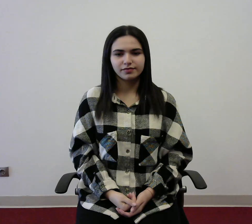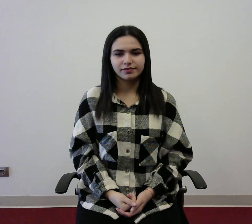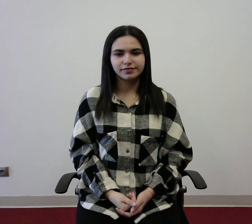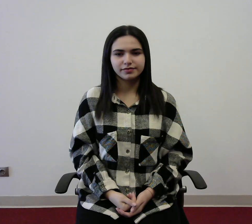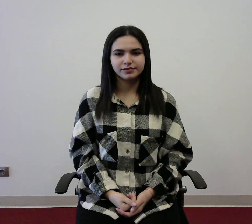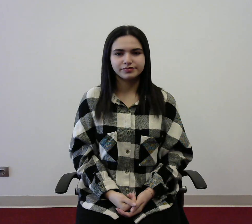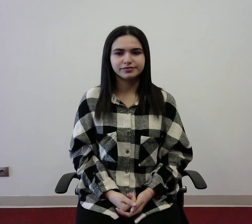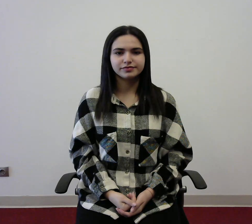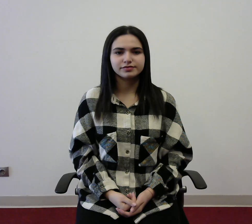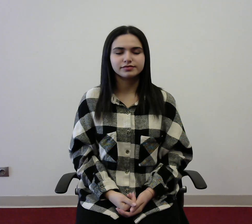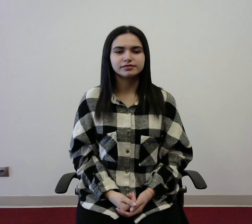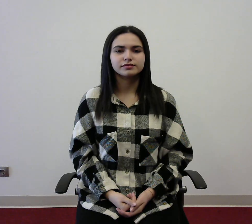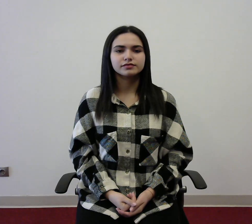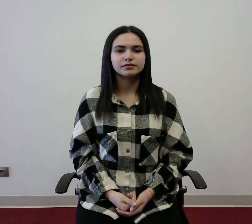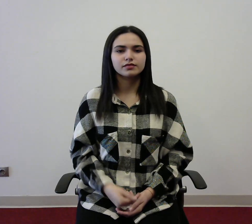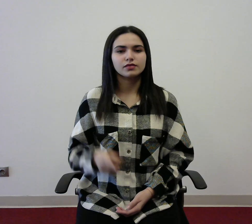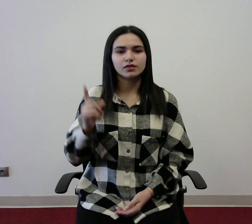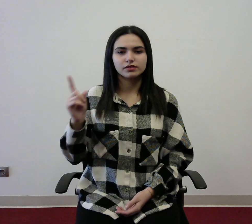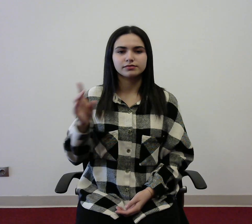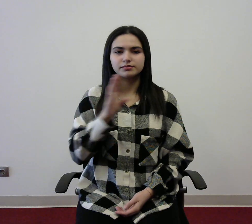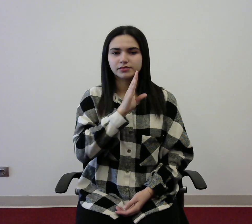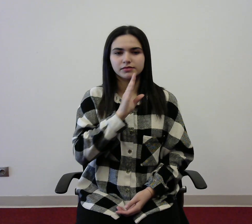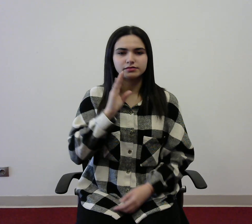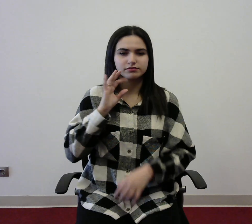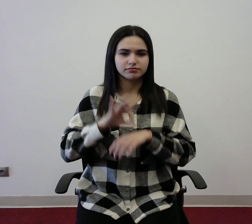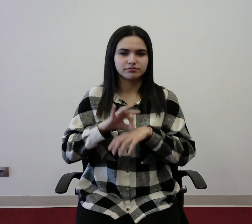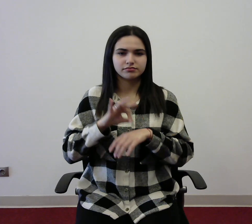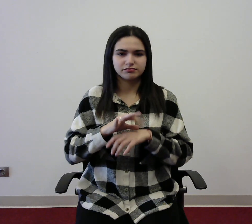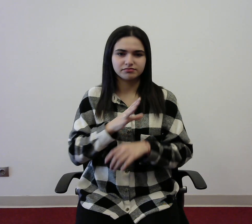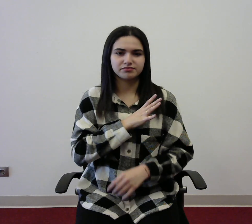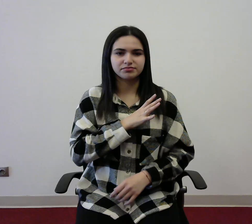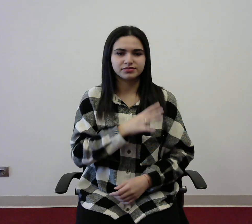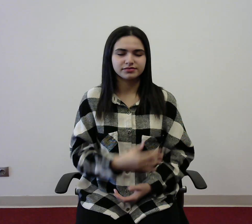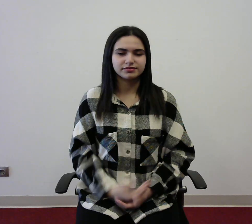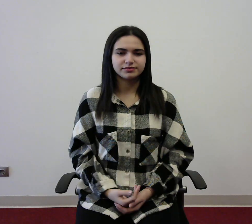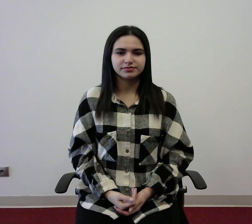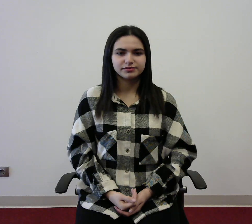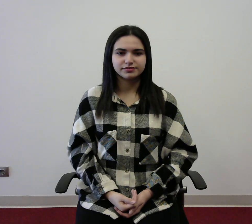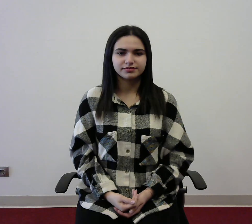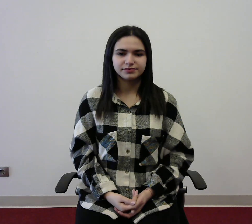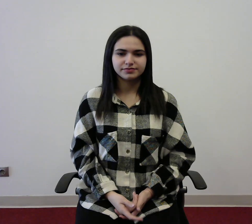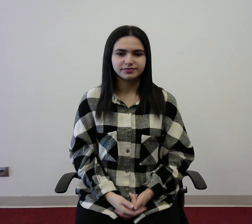Onun anası xəstələnmişdi